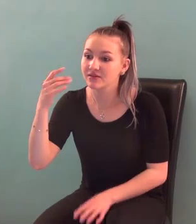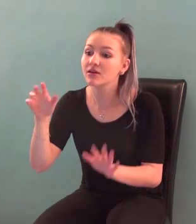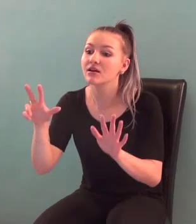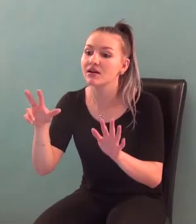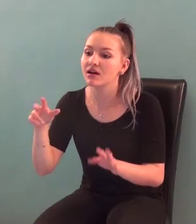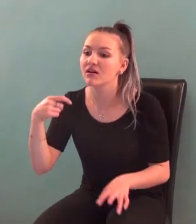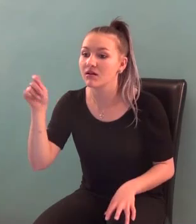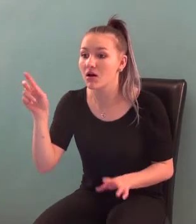O ósmej wyjeżdżasz?